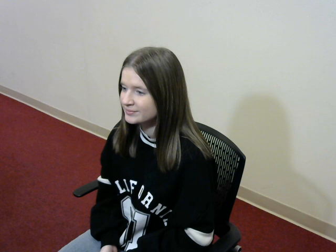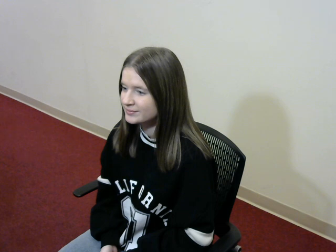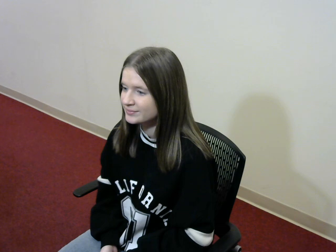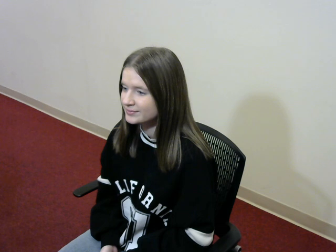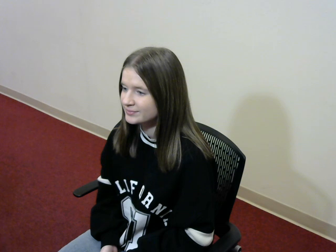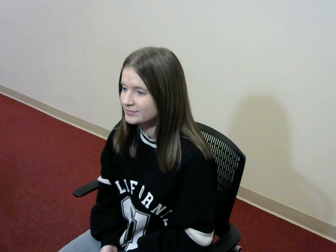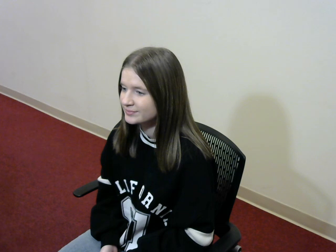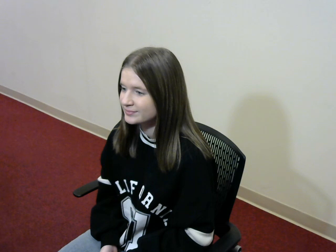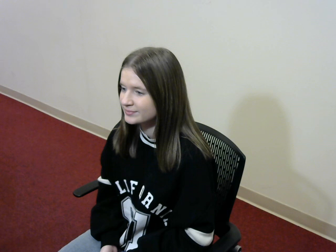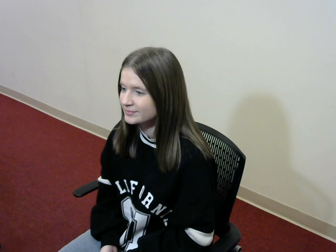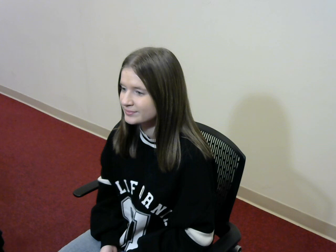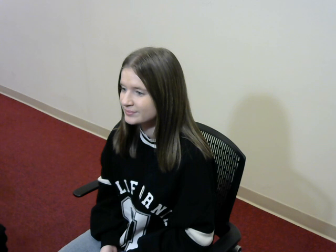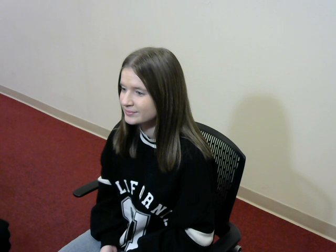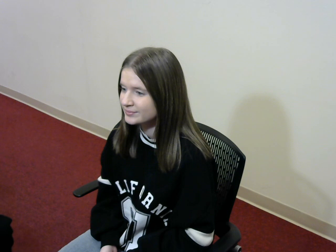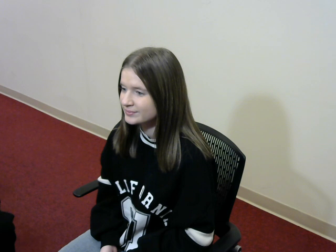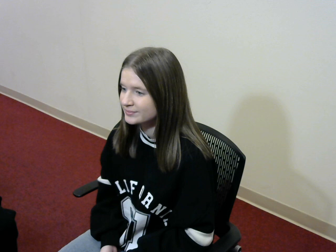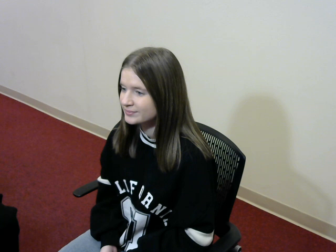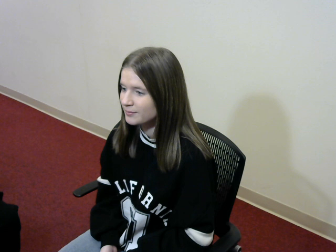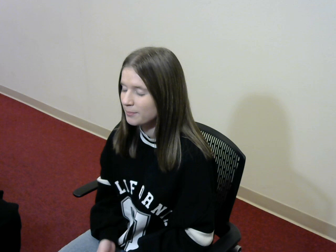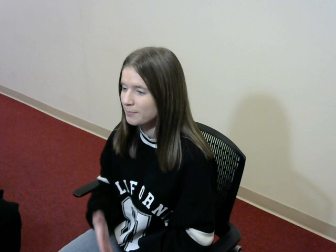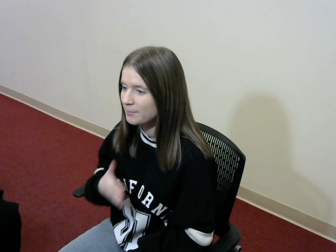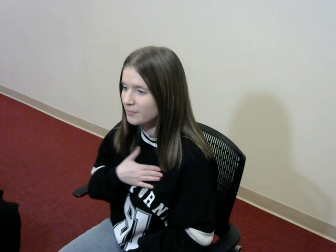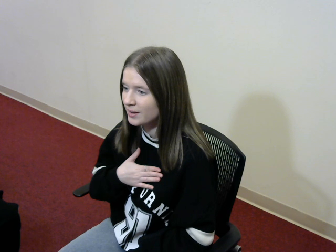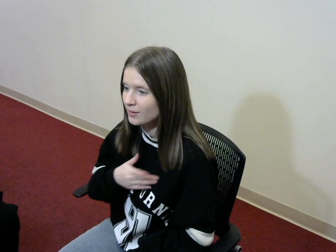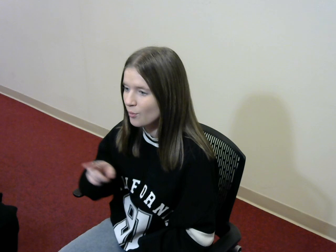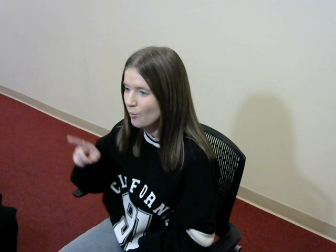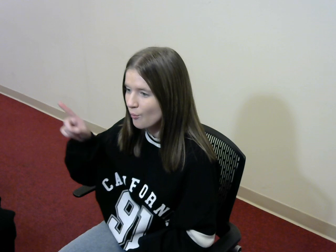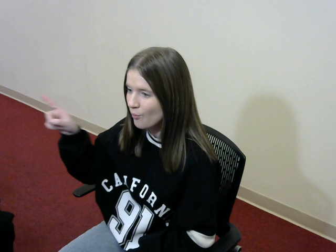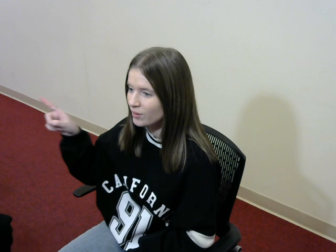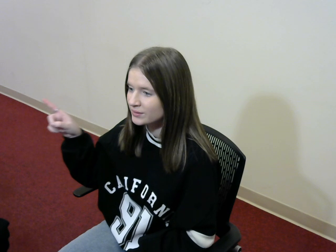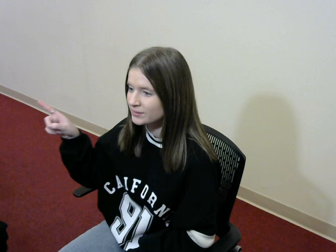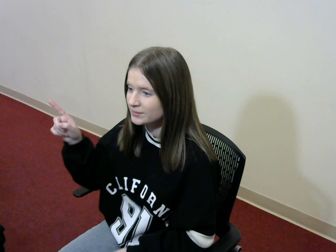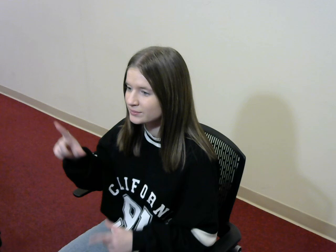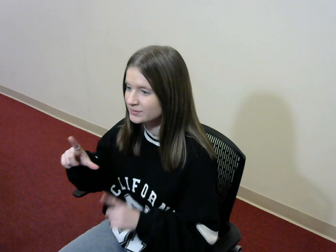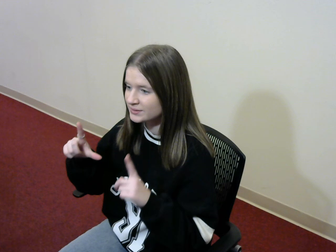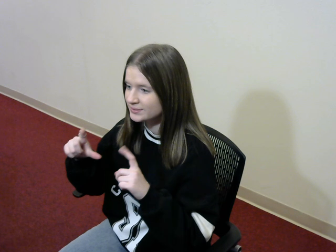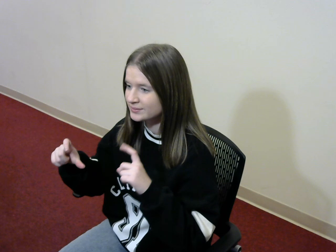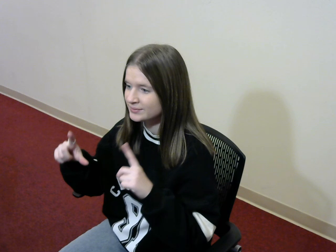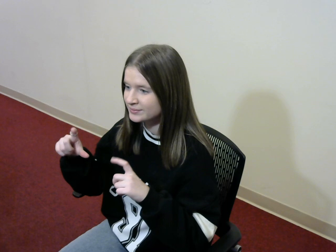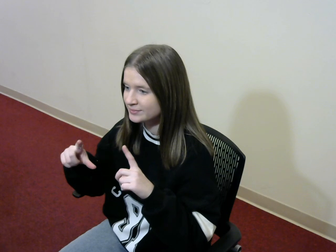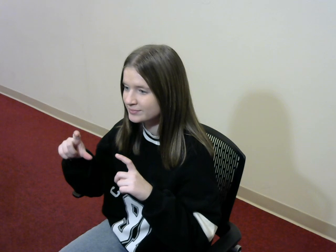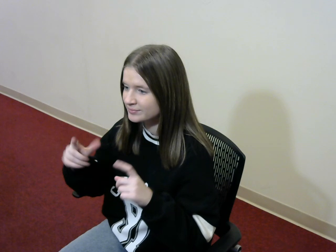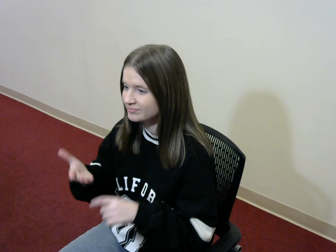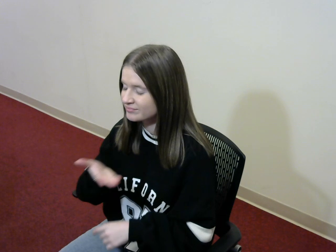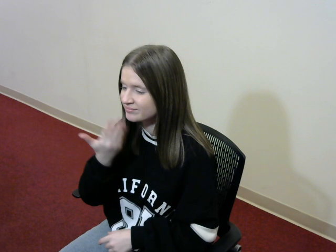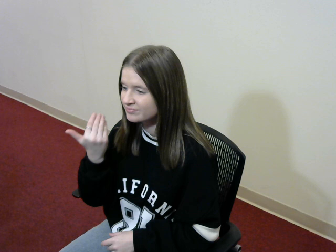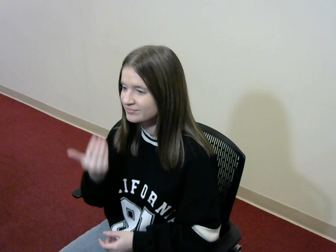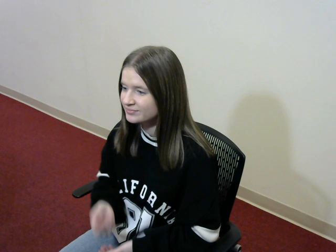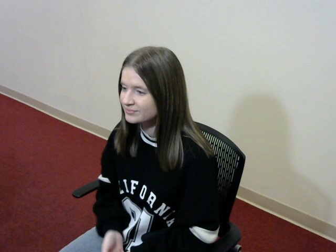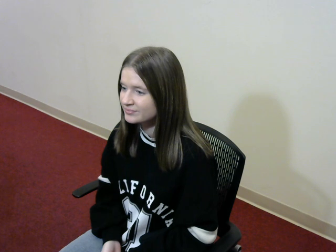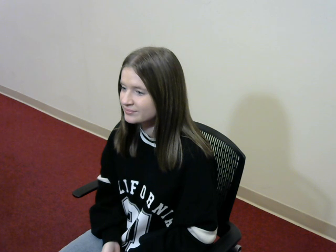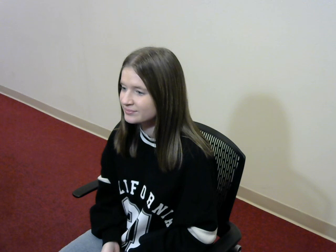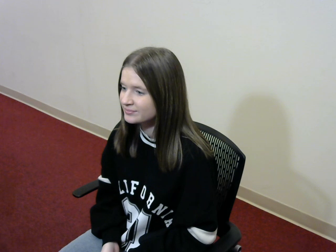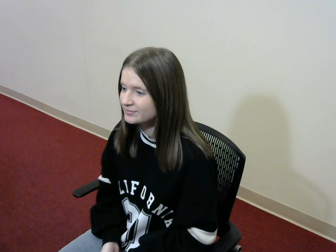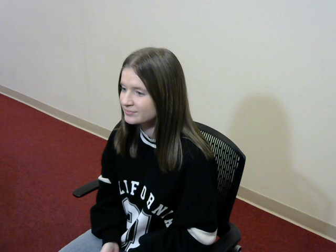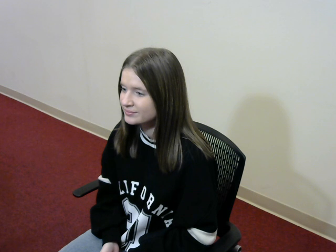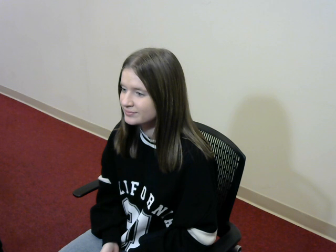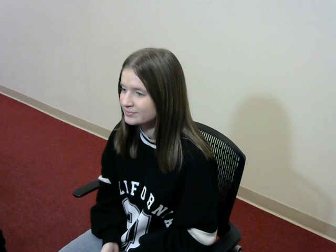Məndə onun şəkli yoxdur